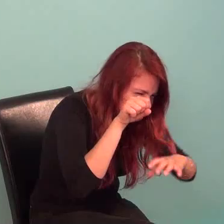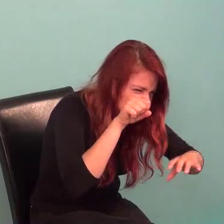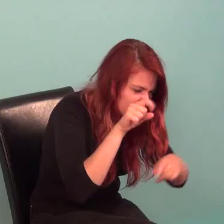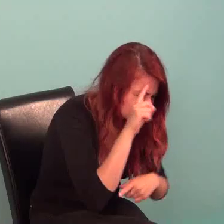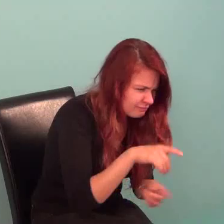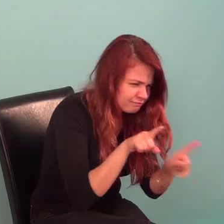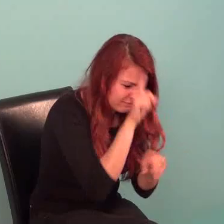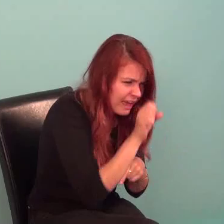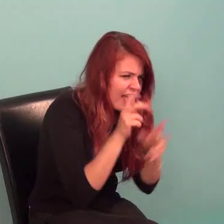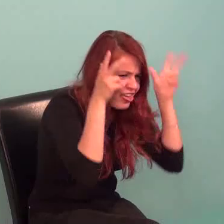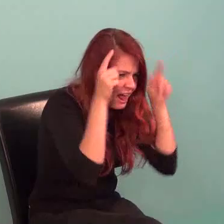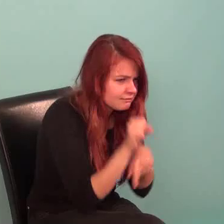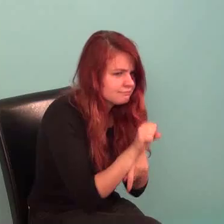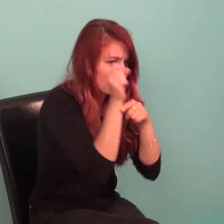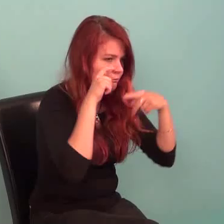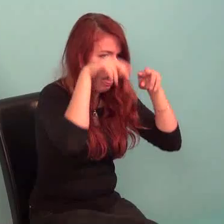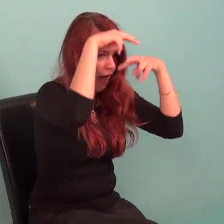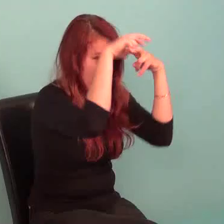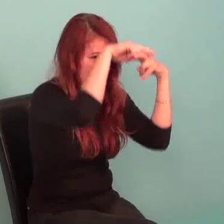Nagle okazuje się, że to jeleń podnosi łeb z rogami, a chłopiec na nich siedzi.